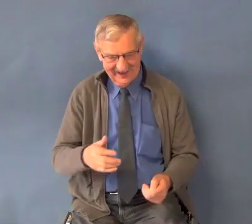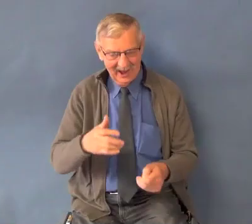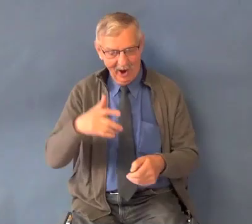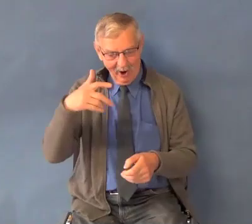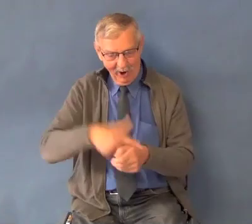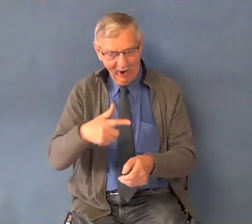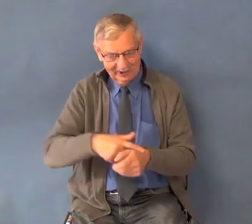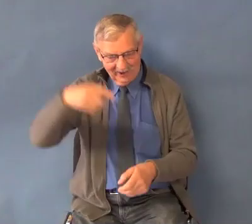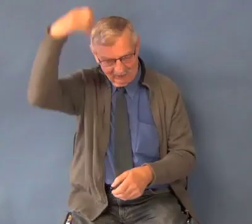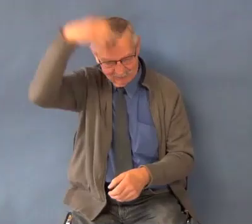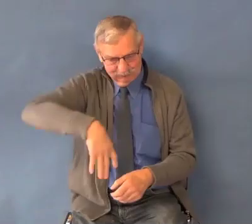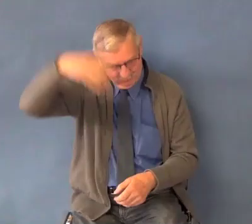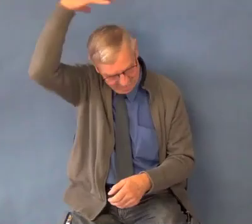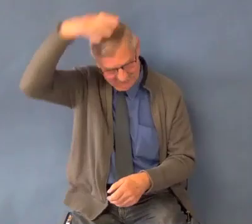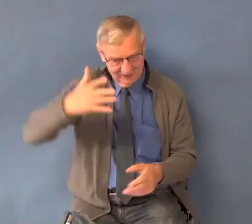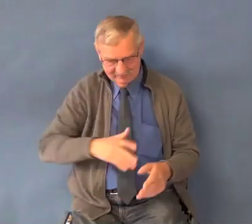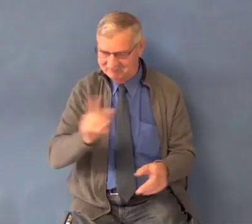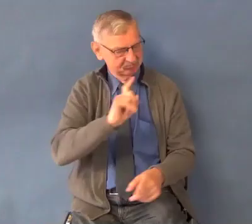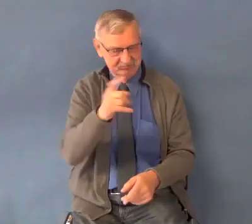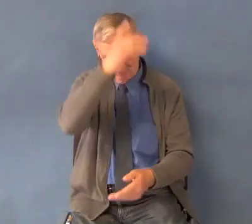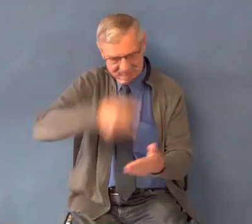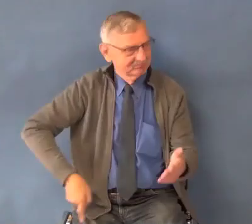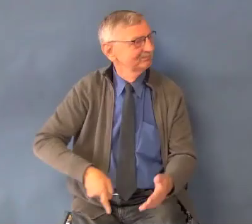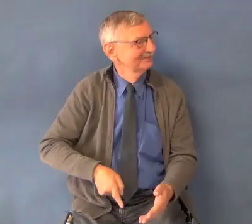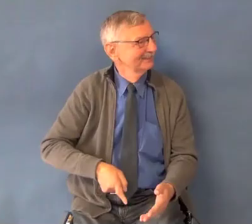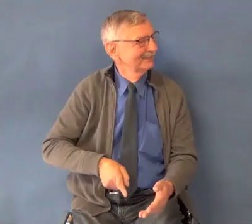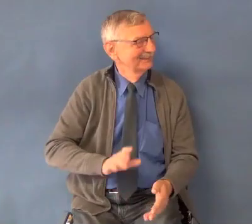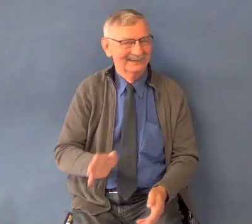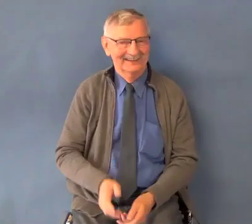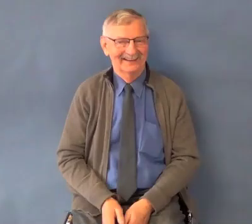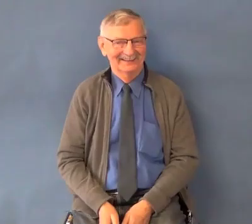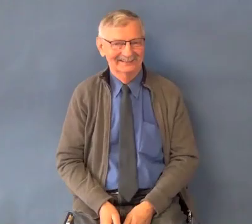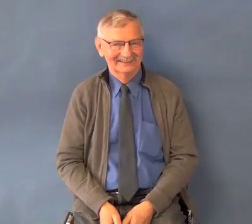Koń nie może brać prysznica, jest przekreślone.